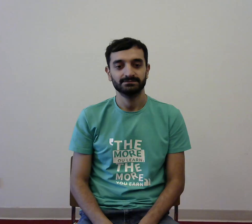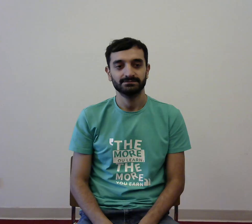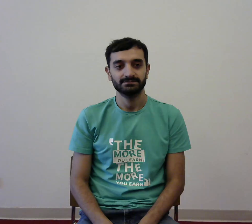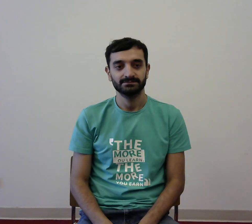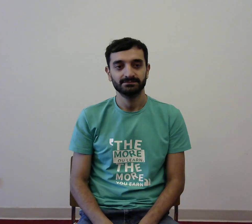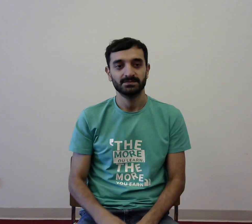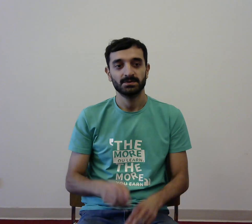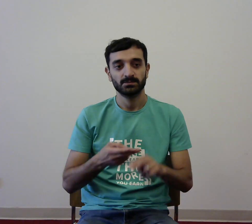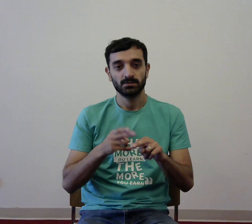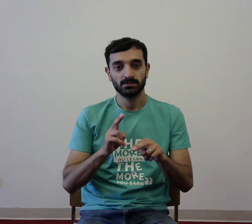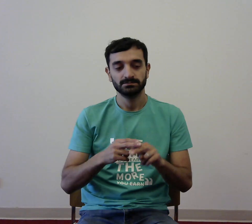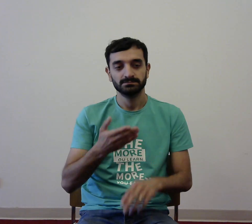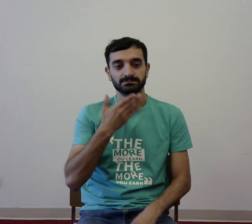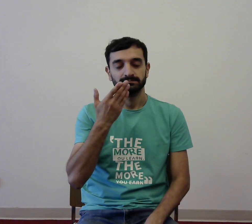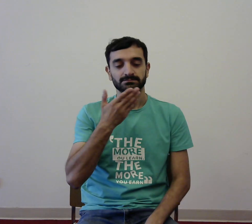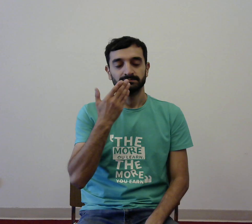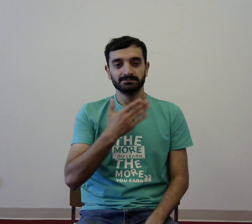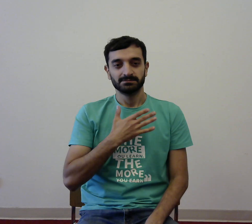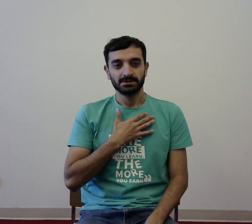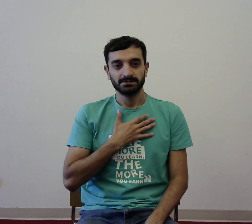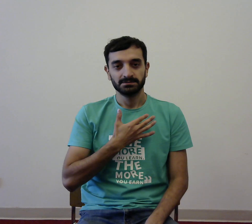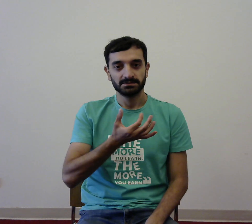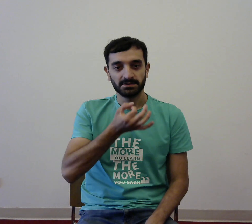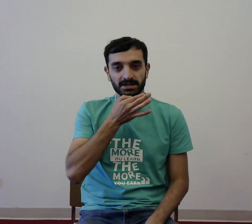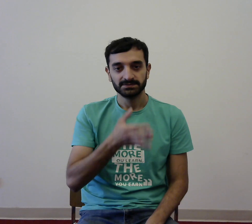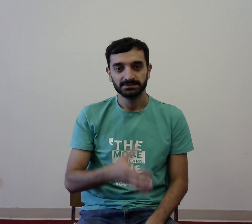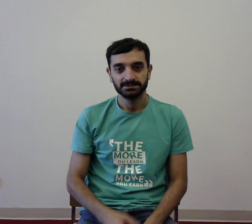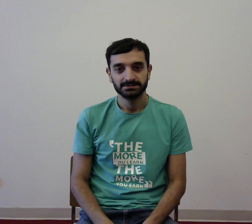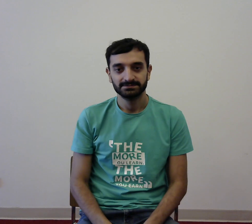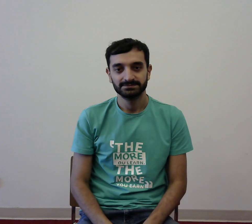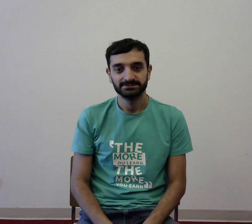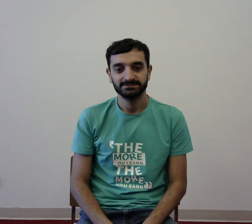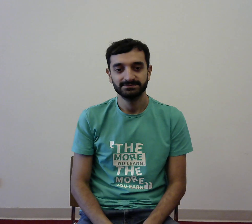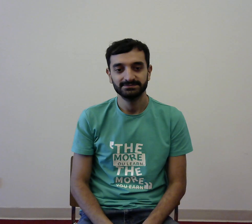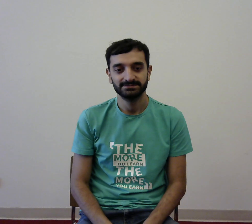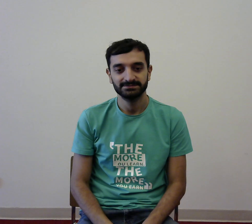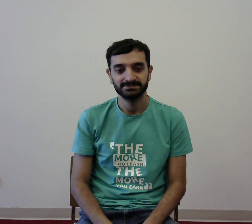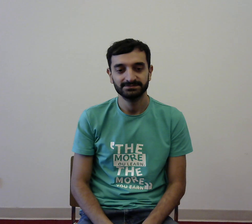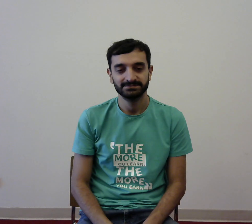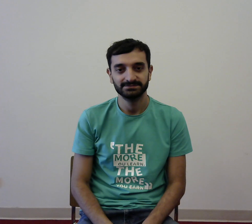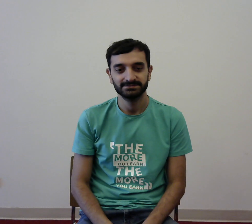Bu ətir mənim xoşuma gəlir